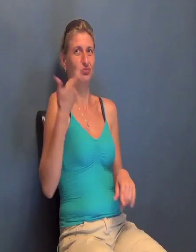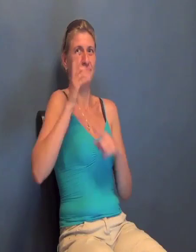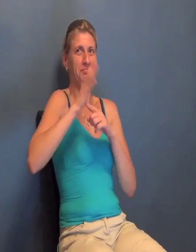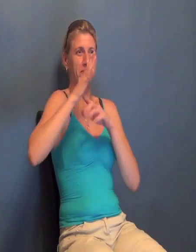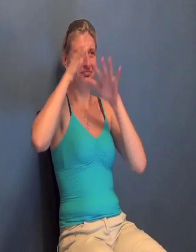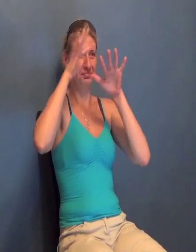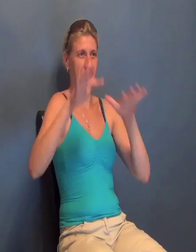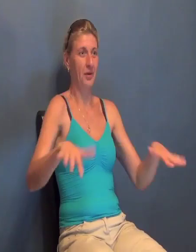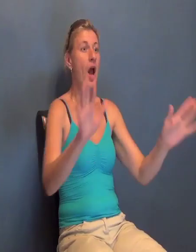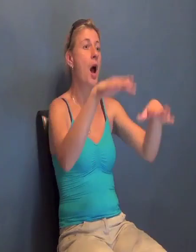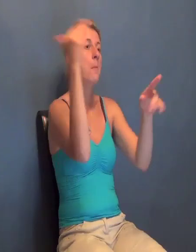Co wentylacja może rozprzestrzeniać się?